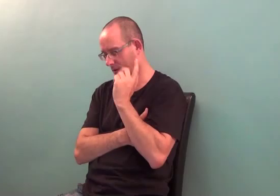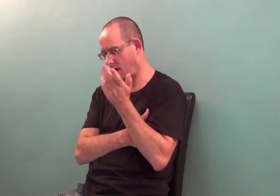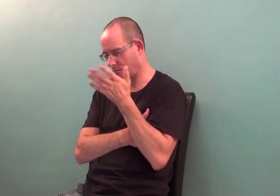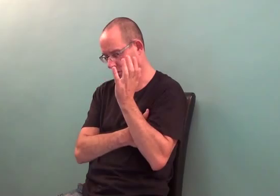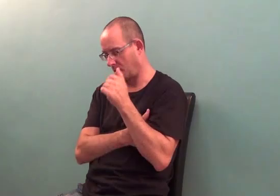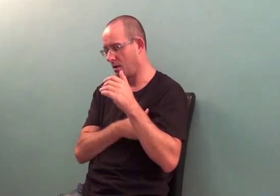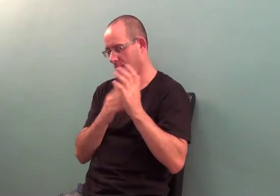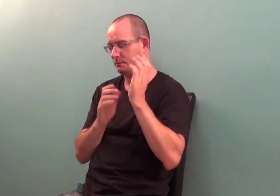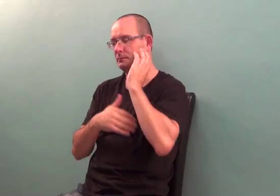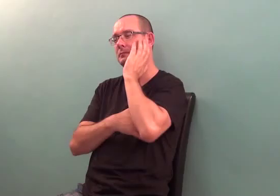Aha, już wiem.